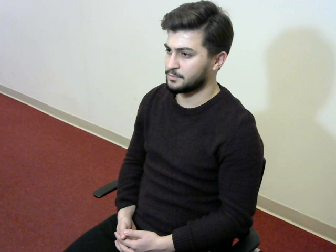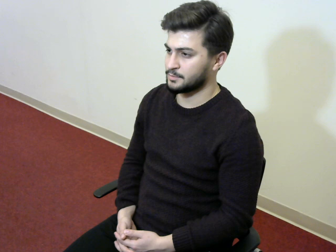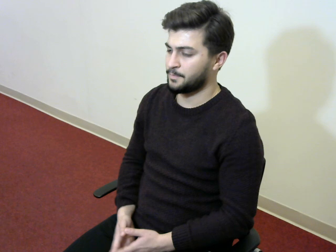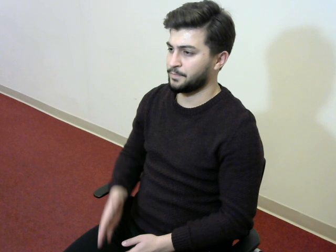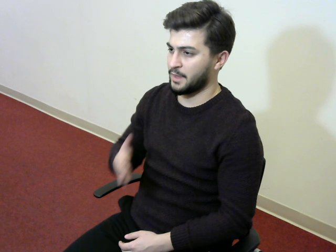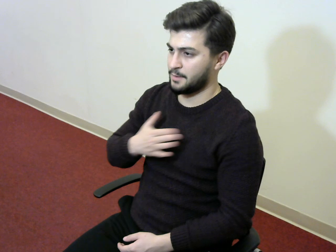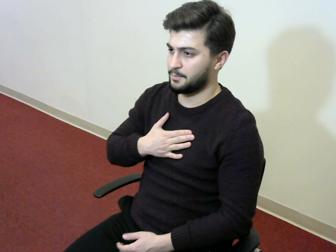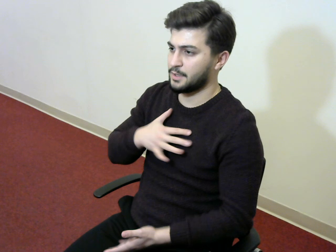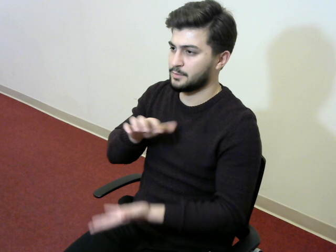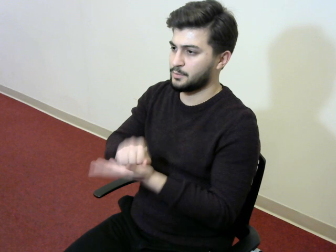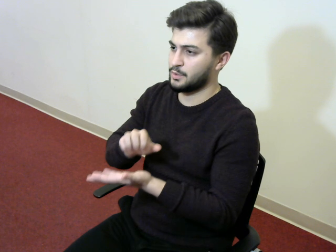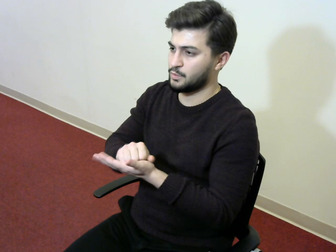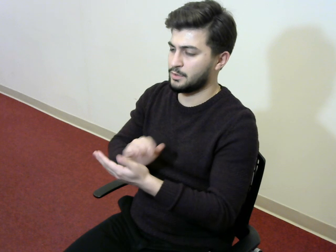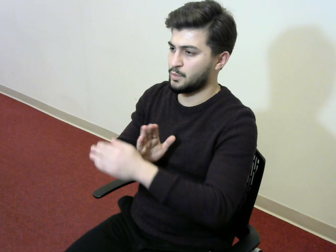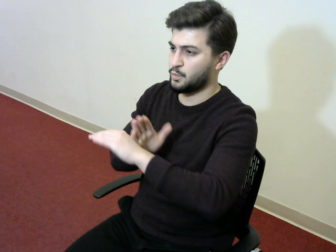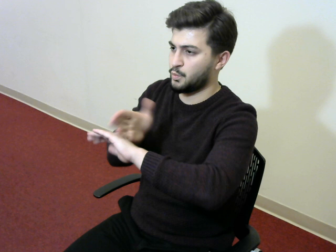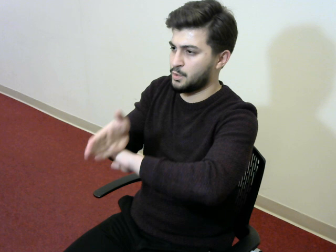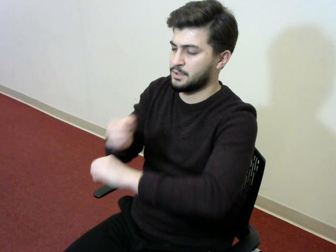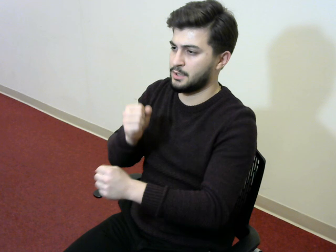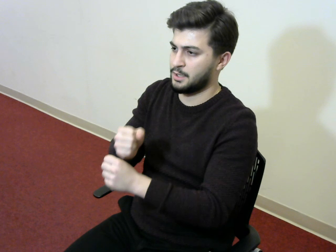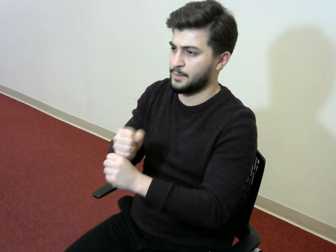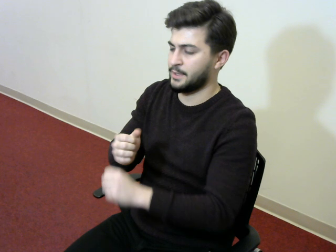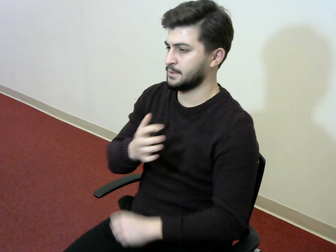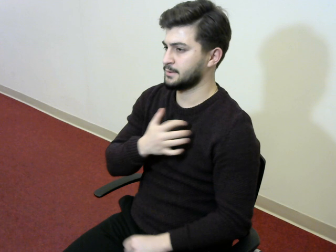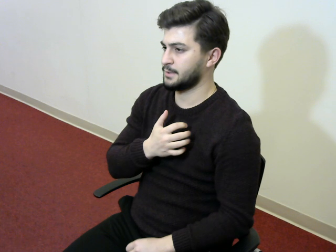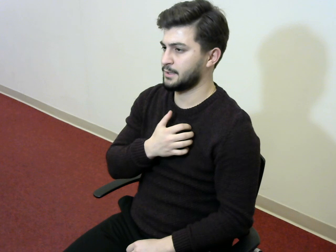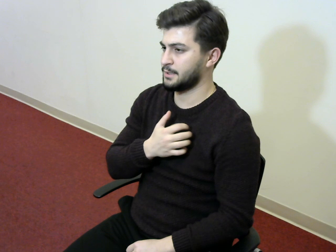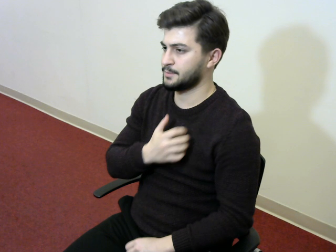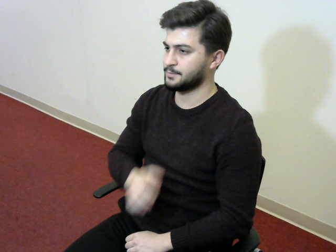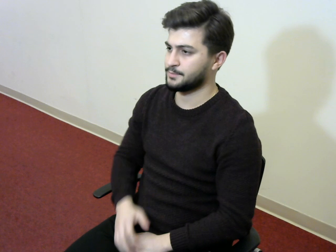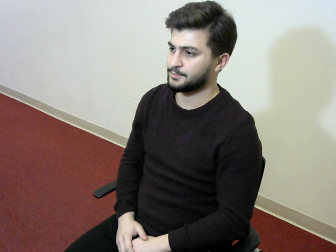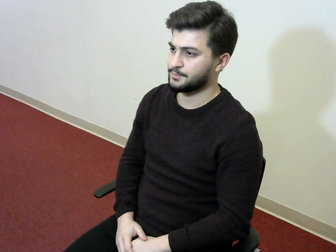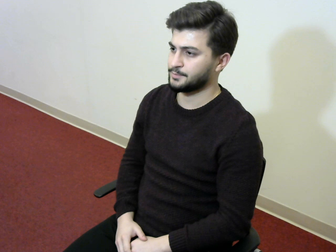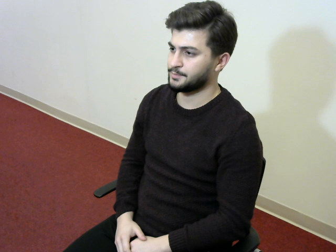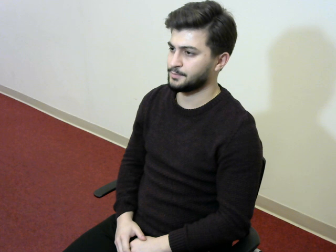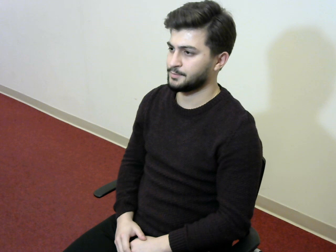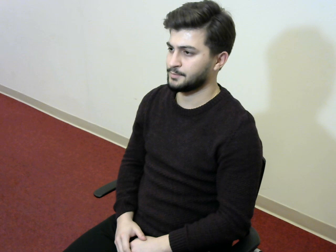Mən məşğulluğa müraciət etmək istəyirəm